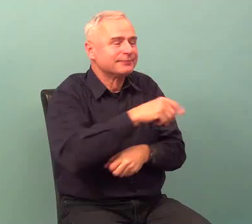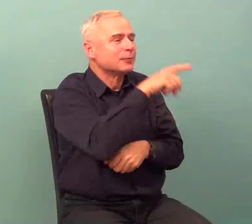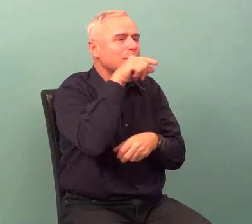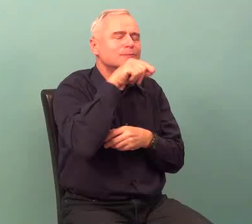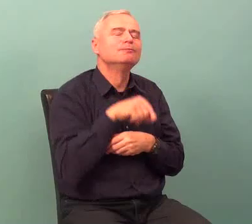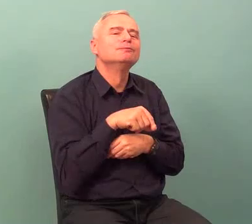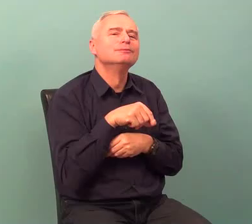Ptaszek stoi spokojnie.